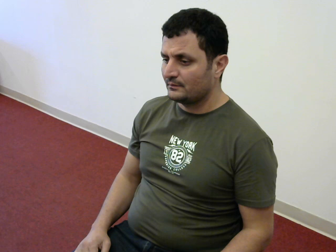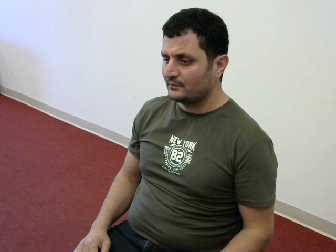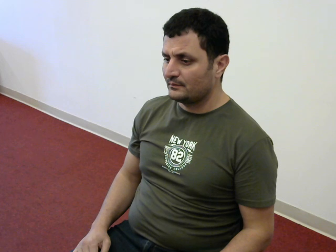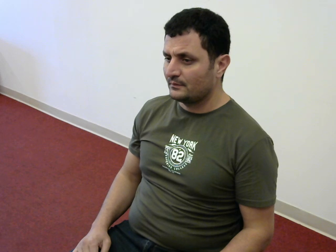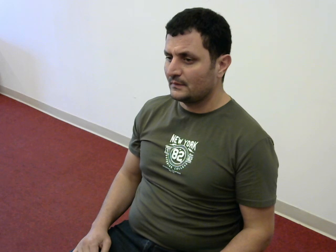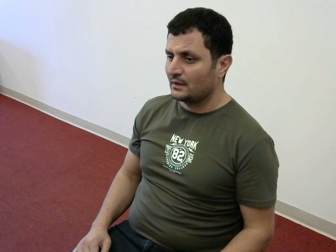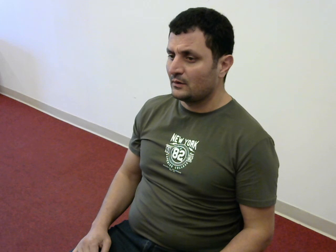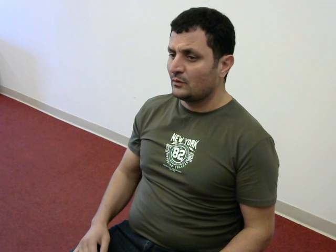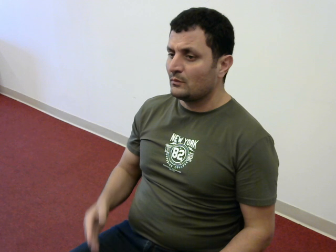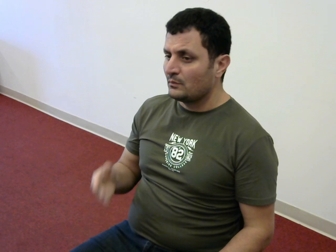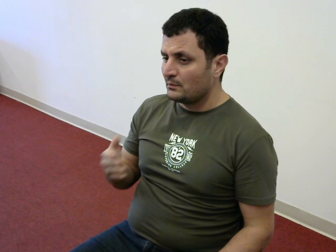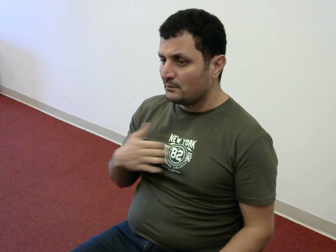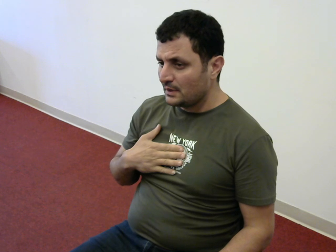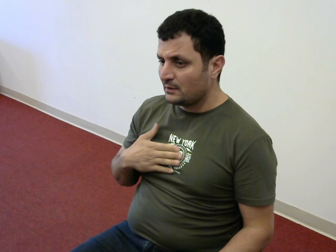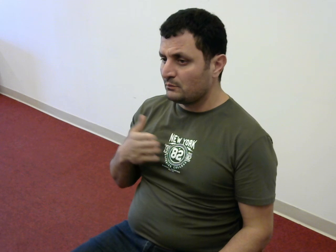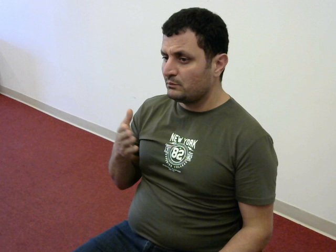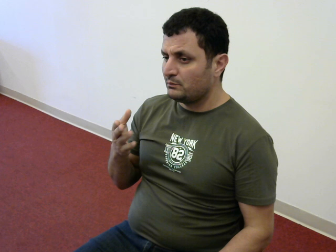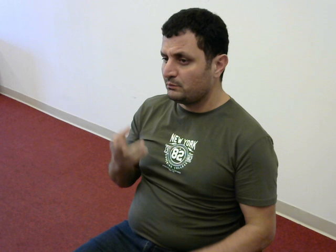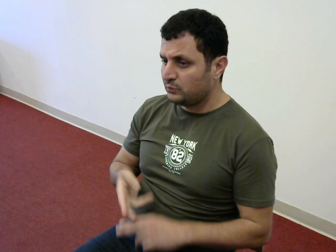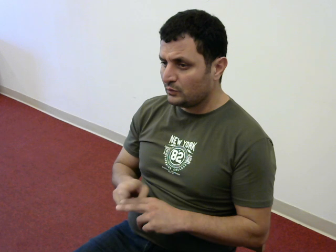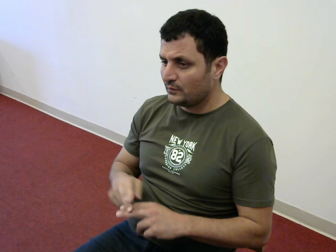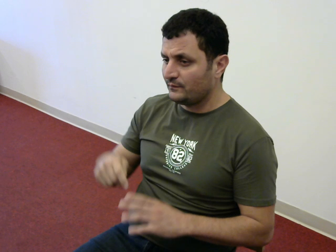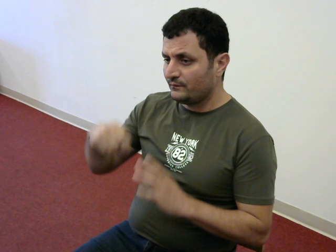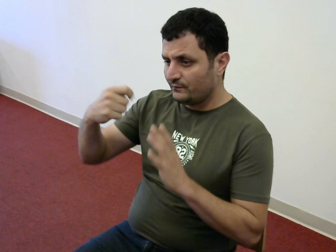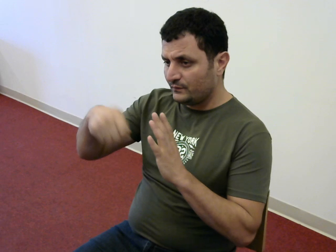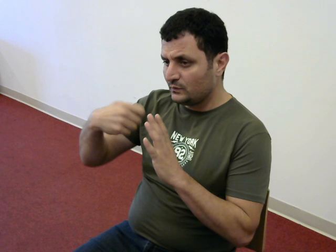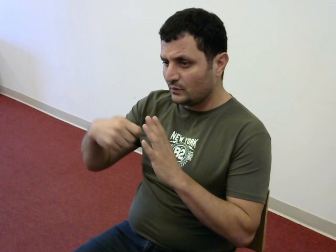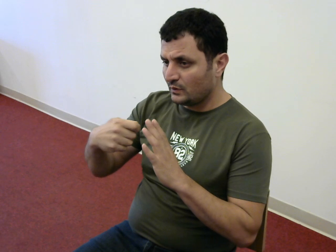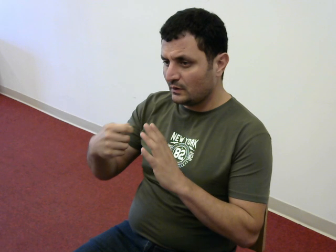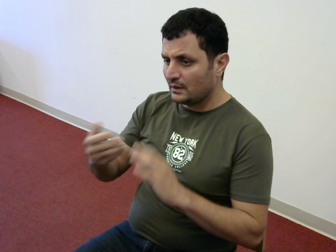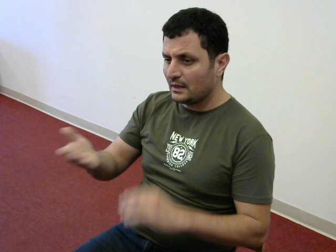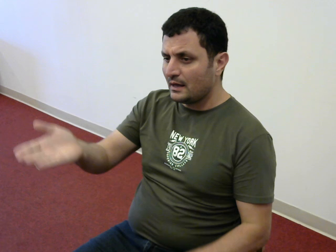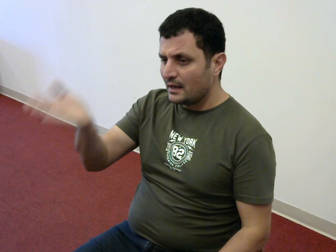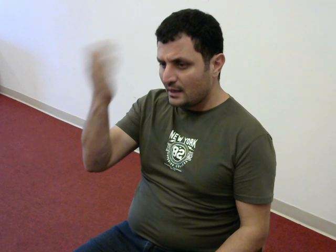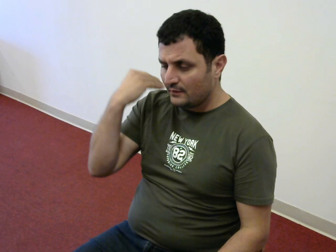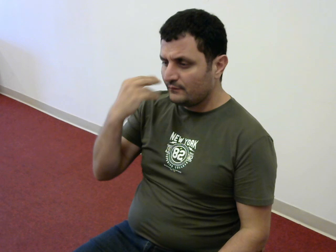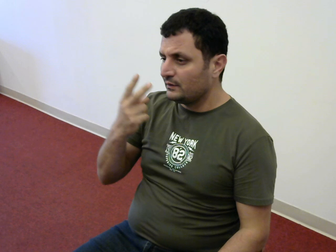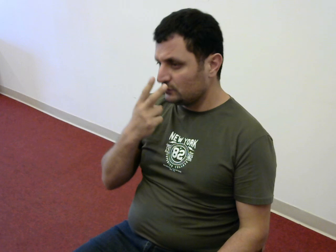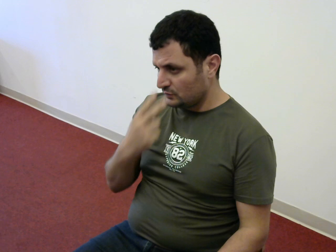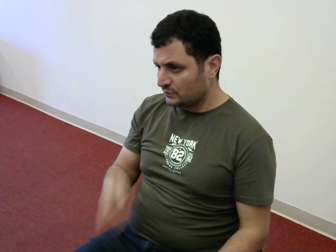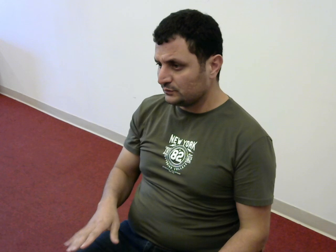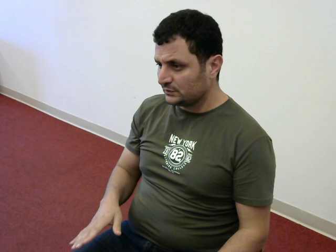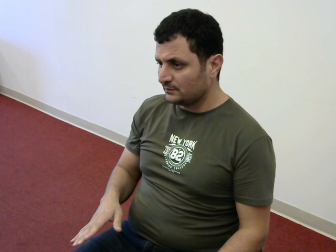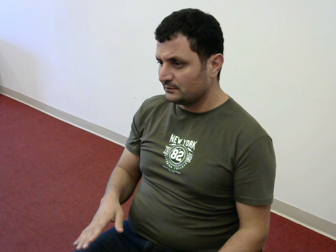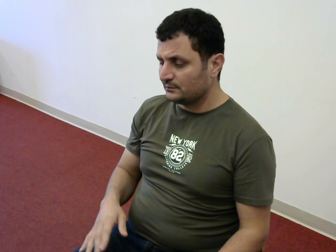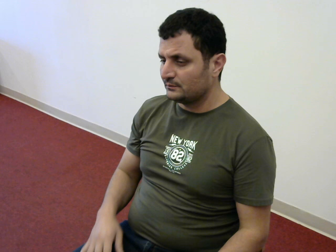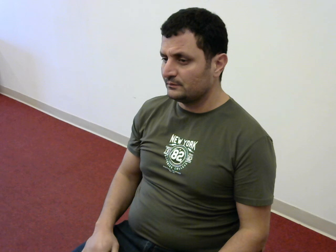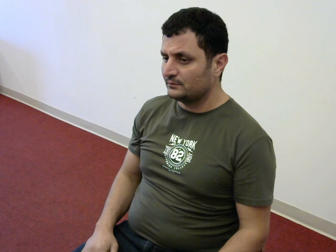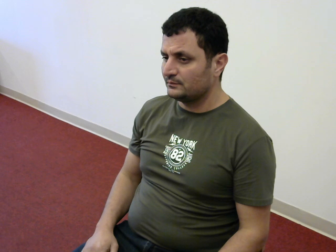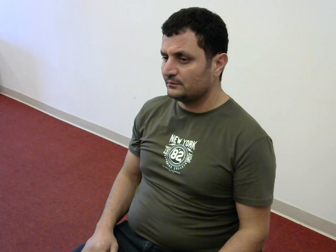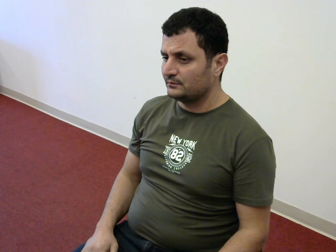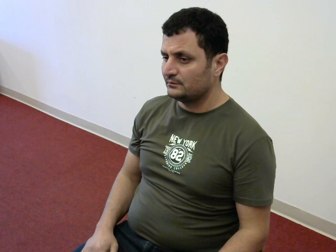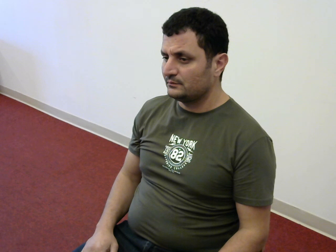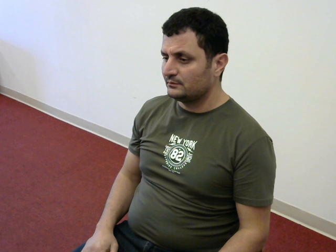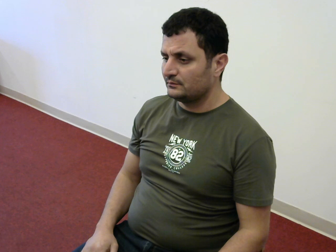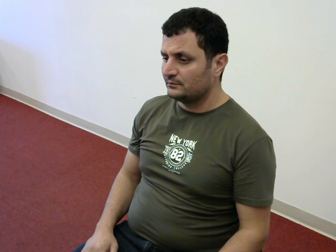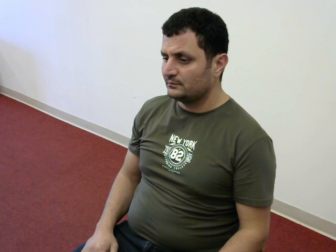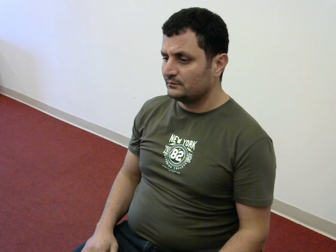Mən bu videonu daha əvvəl görmüşəm